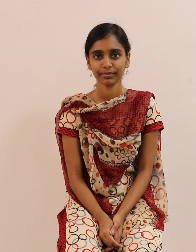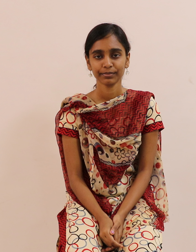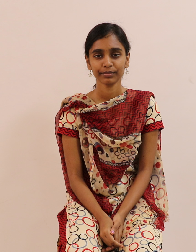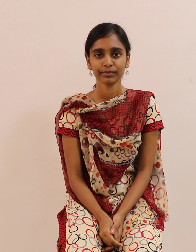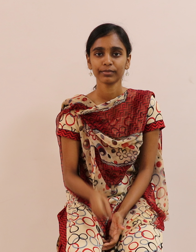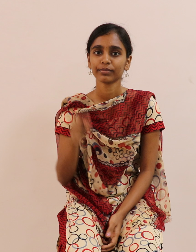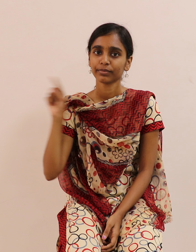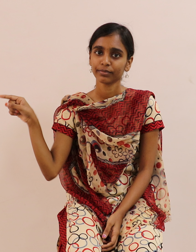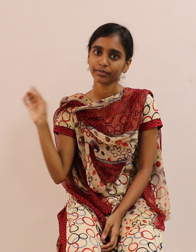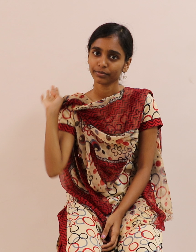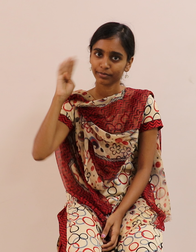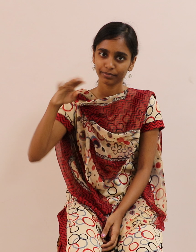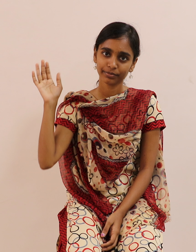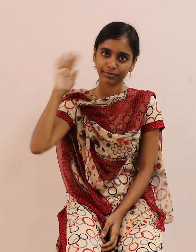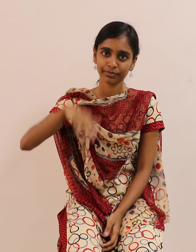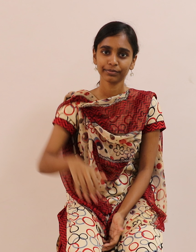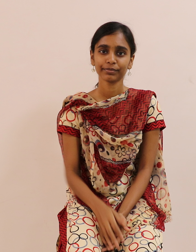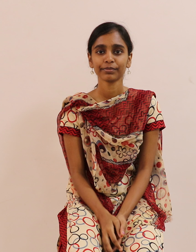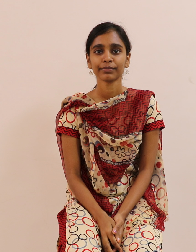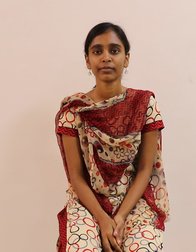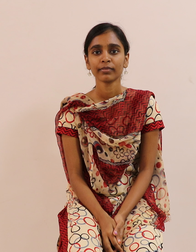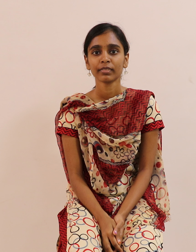he is on the way